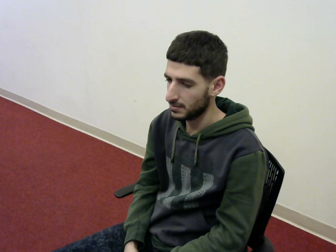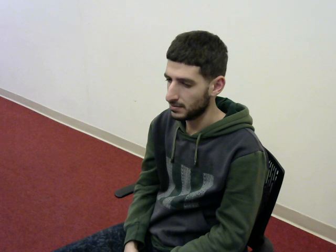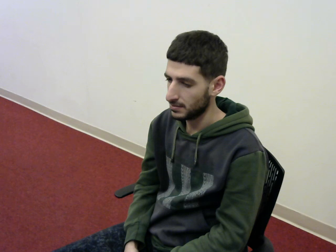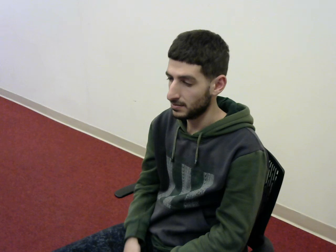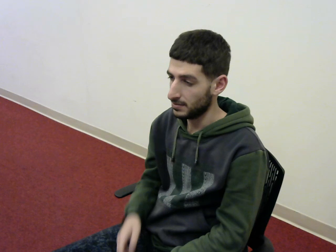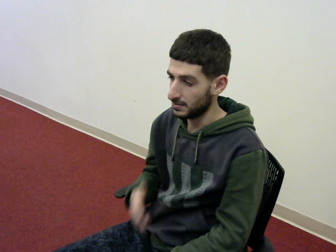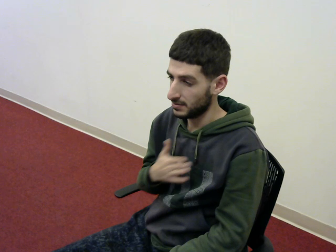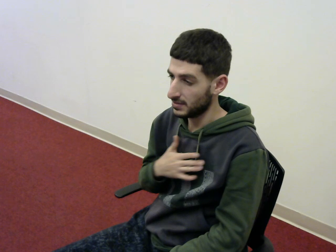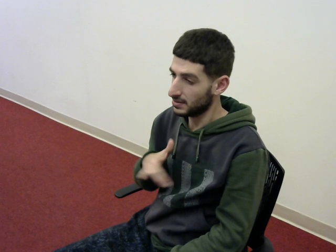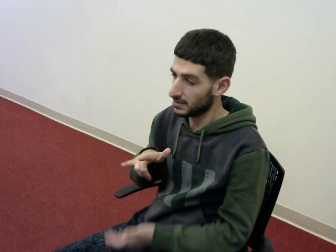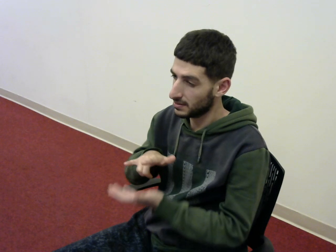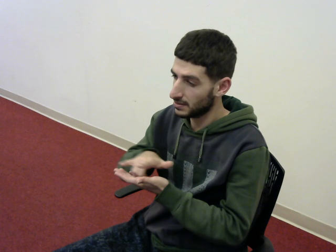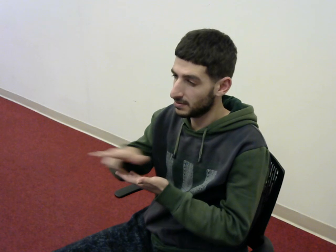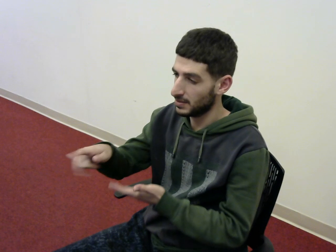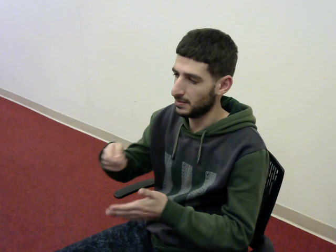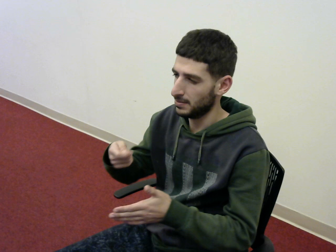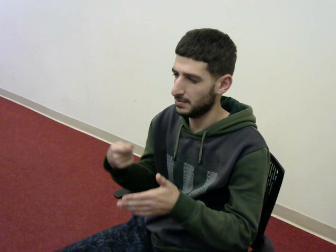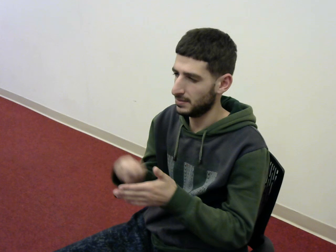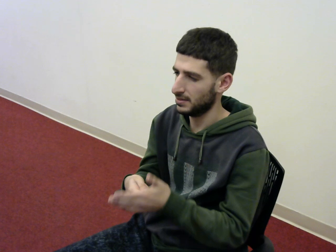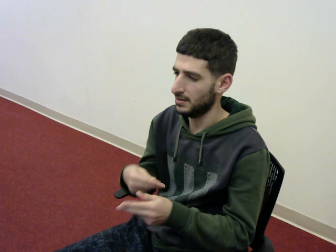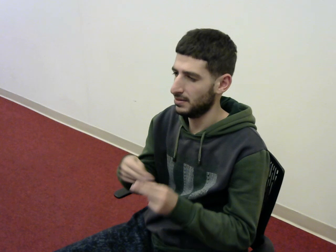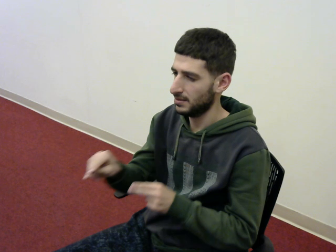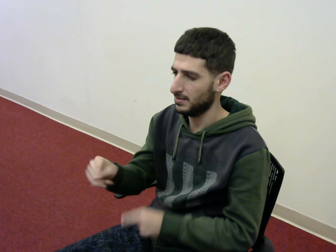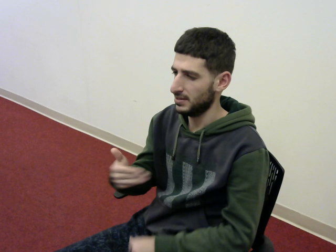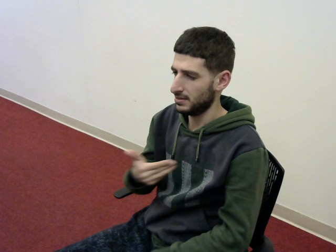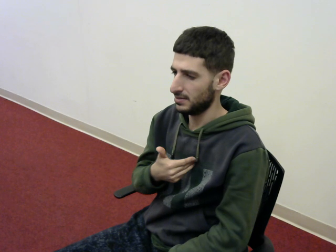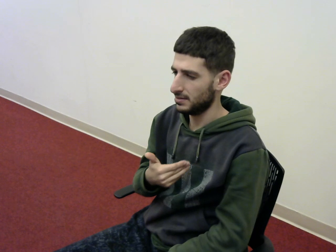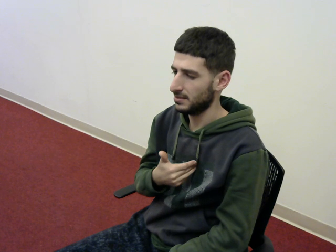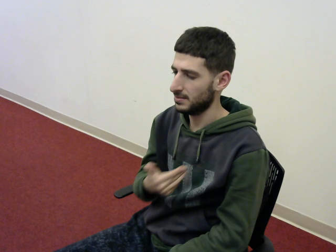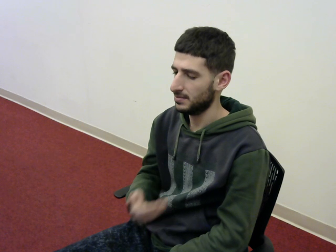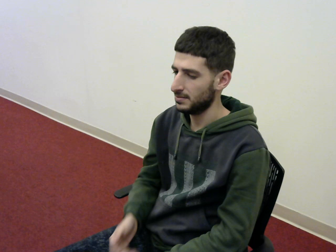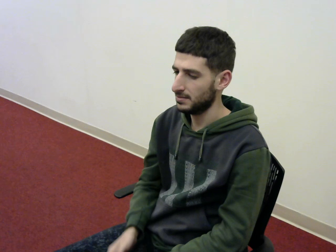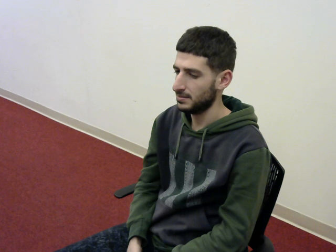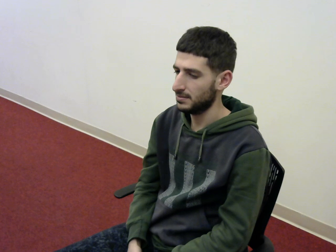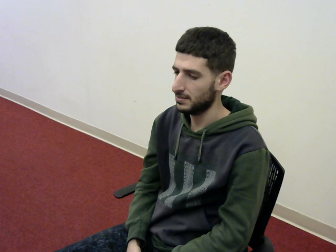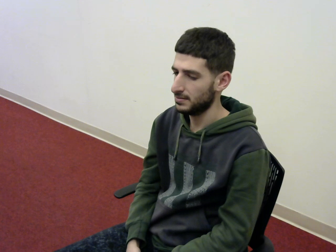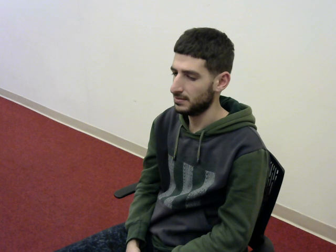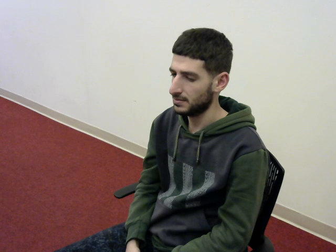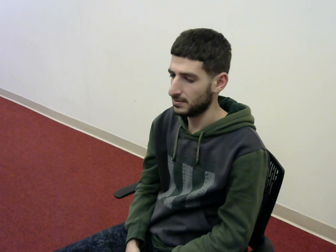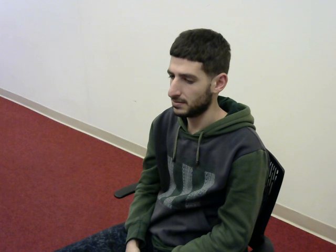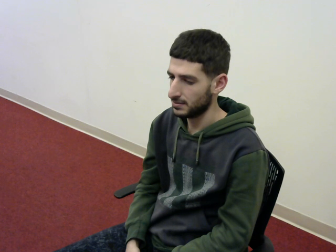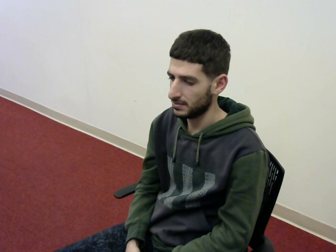Mən təyyarə bileti almaq istəyirəm